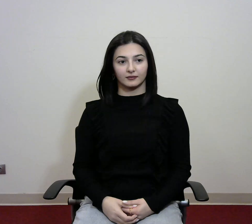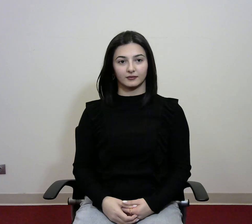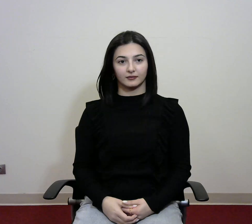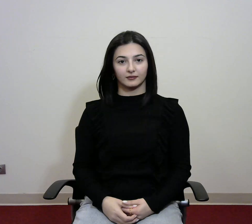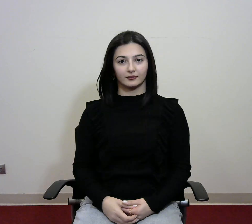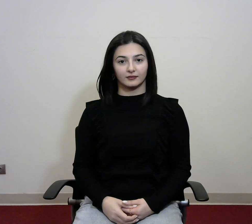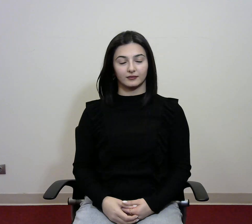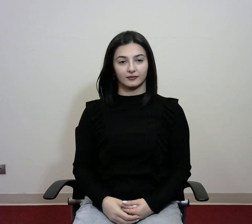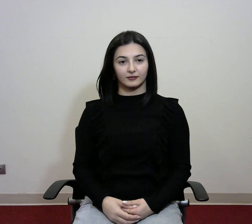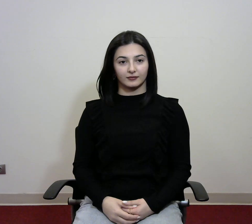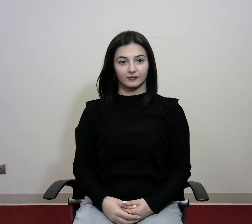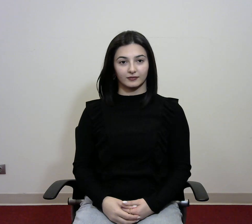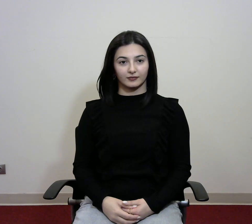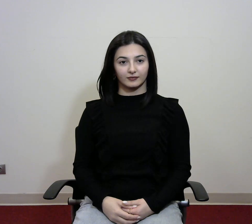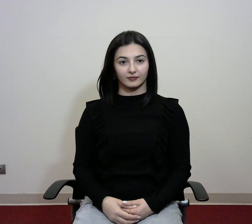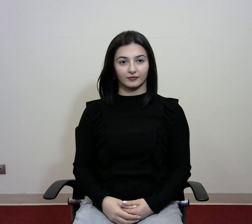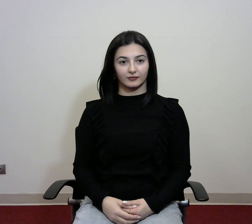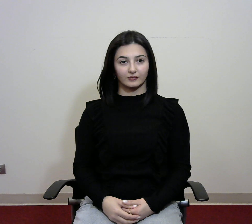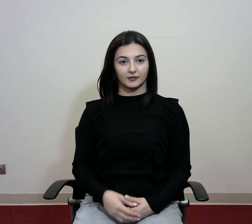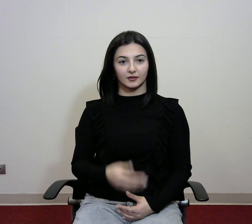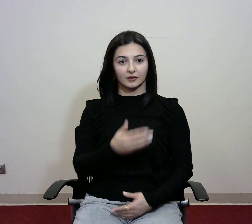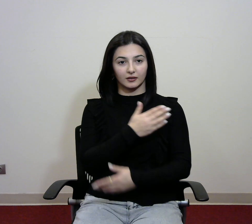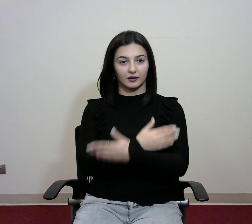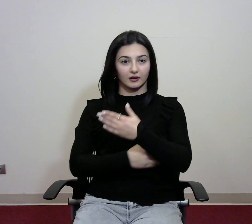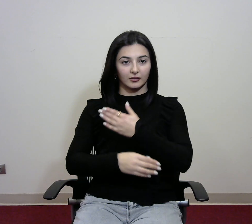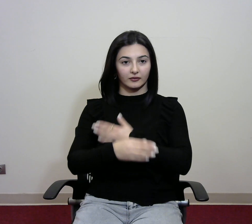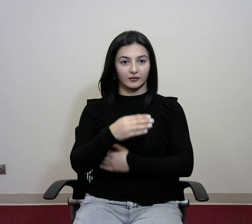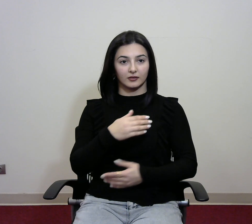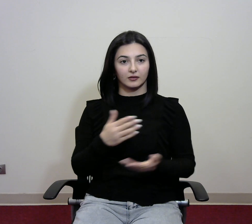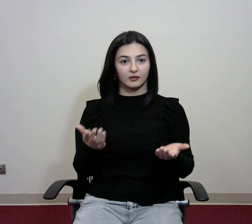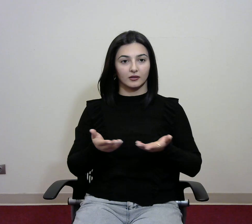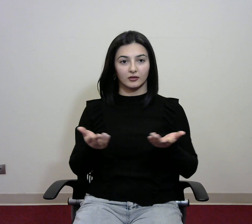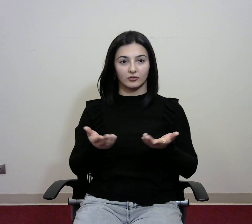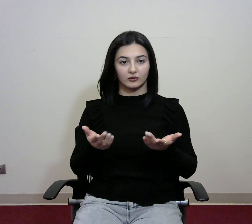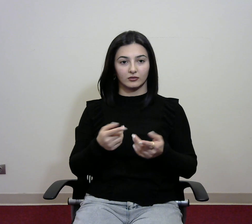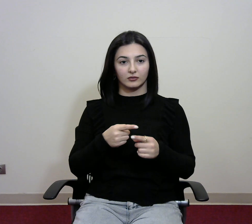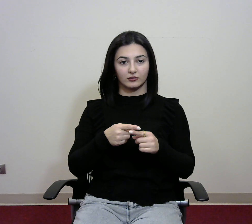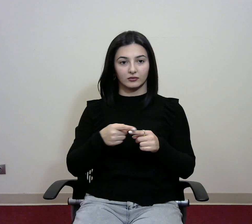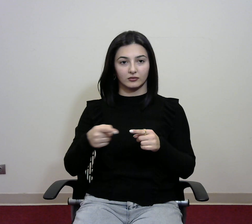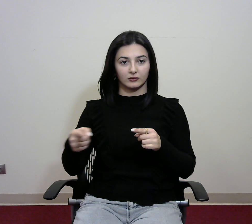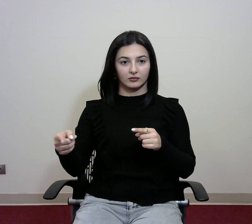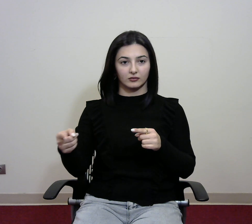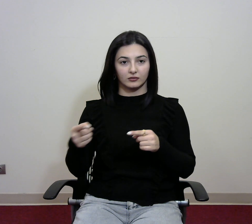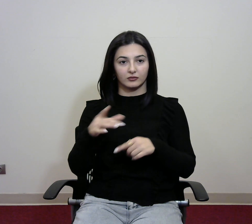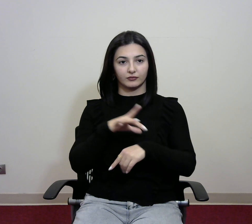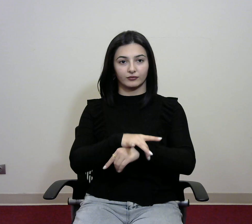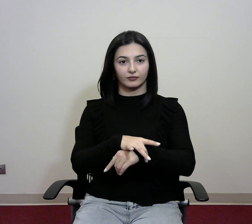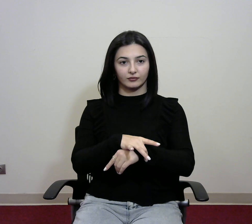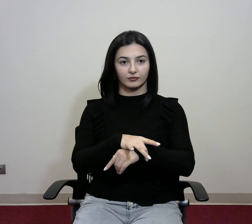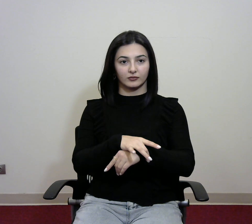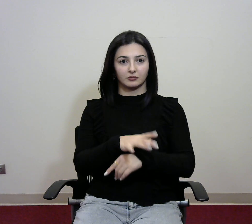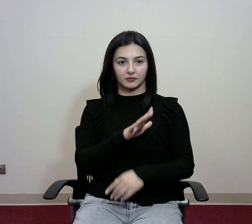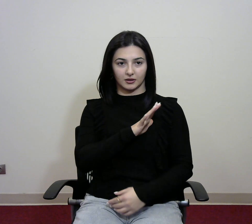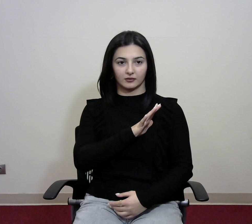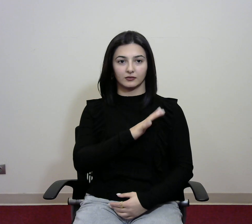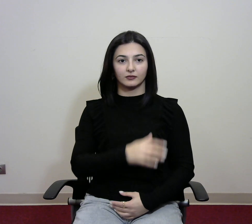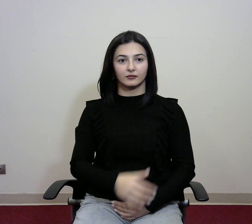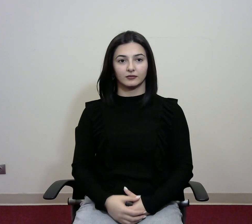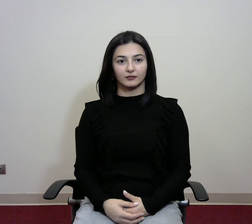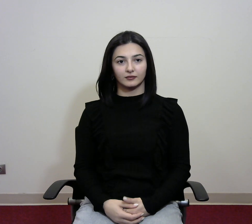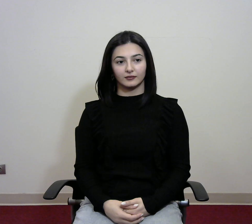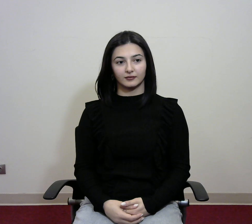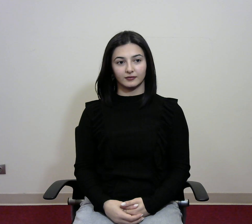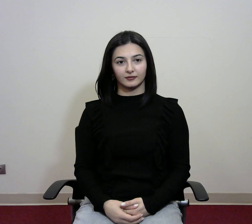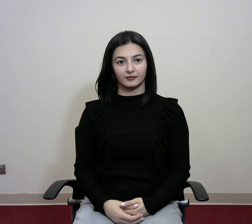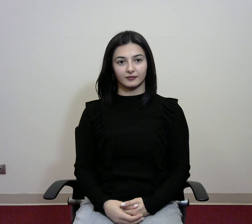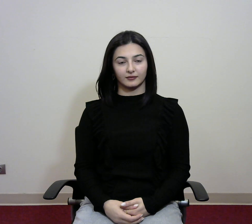Əlillik hansı müddətə müəyyən olunur?